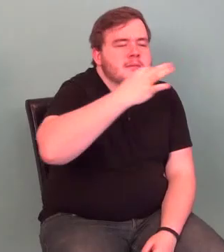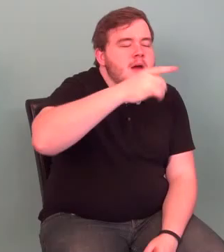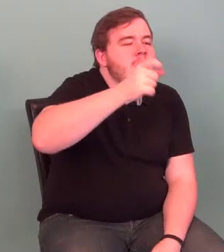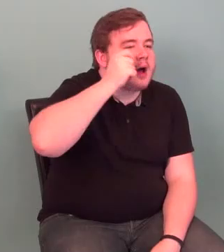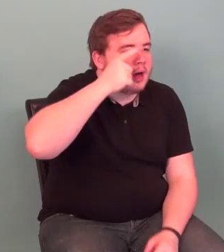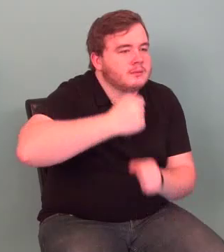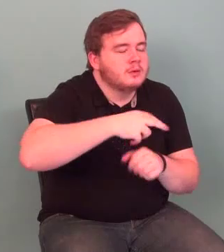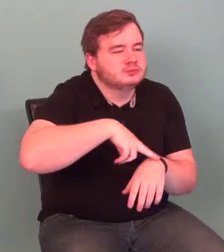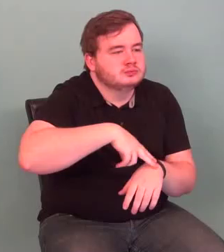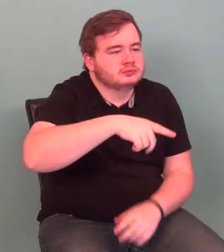Mam pytanie: od której rano pracujesz?